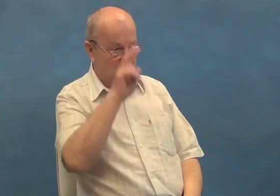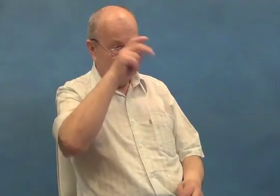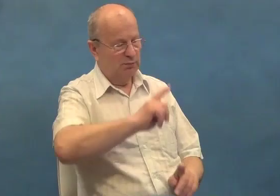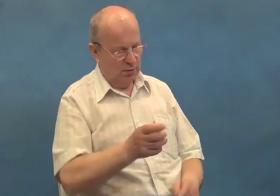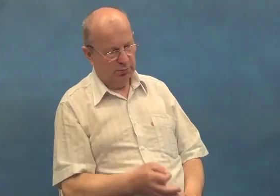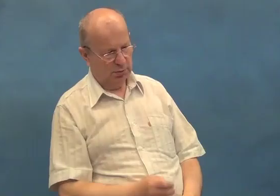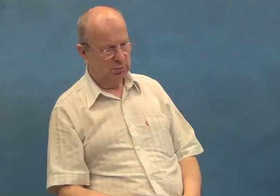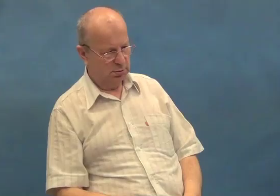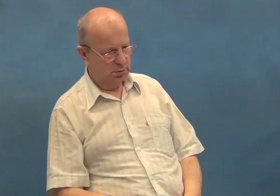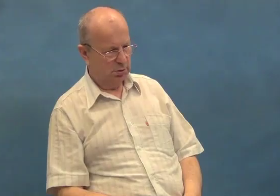Ludzie nie mogą tam wchodzić, dobrze.